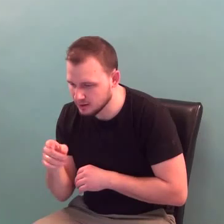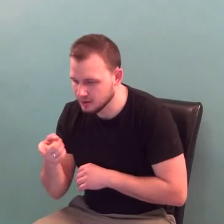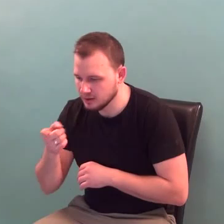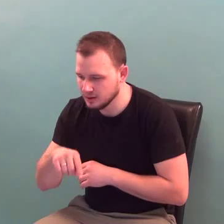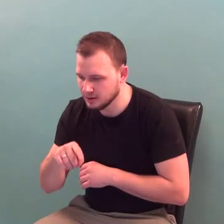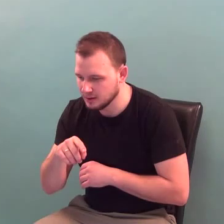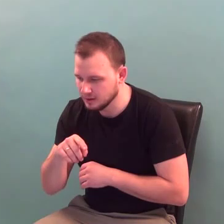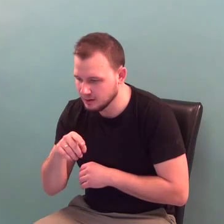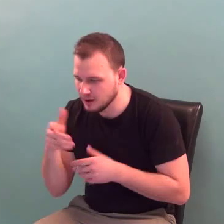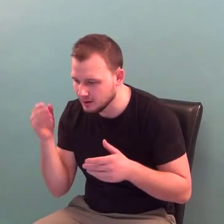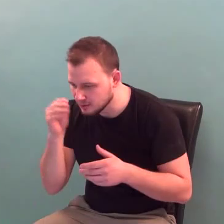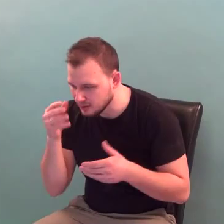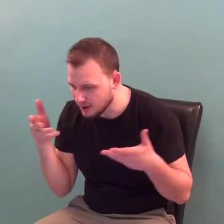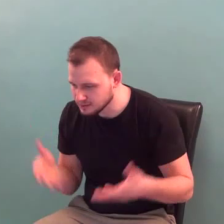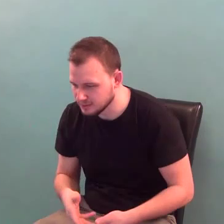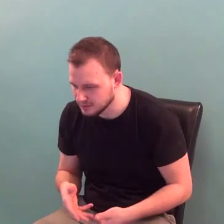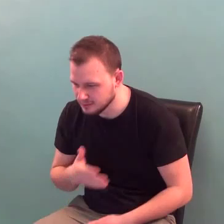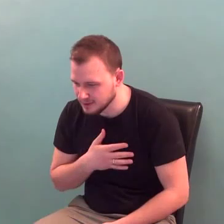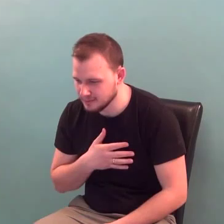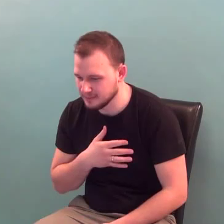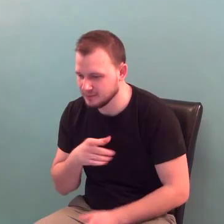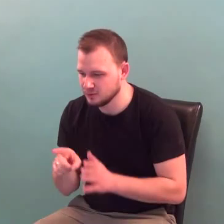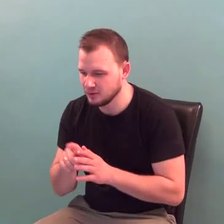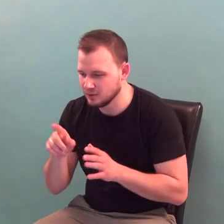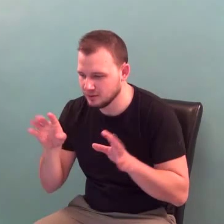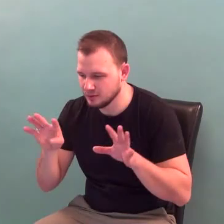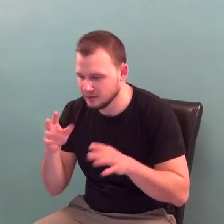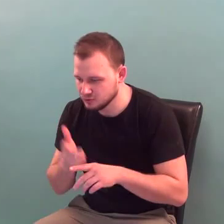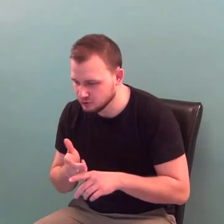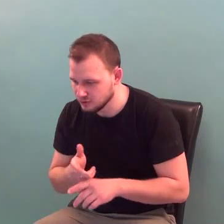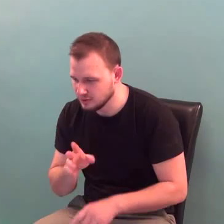Następnie uczę się do egzaminu do dziewiątej trzydzieści.